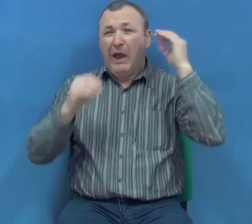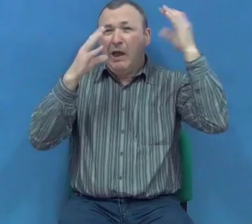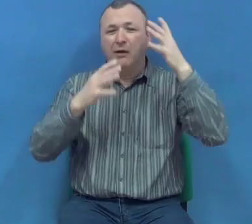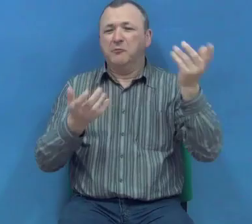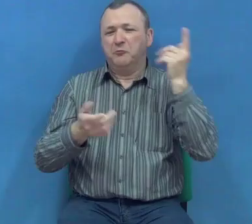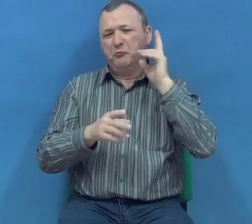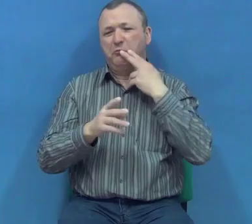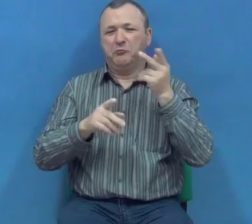Ale był głuchy i spał normalnie.